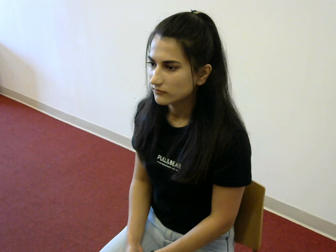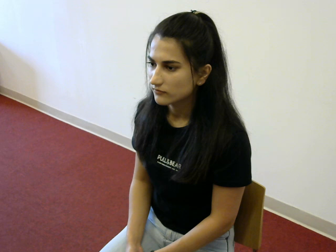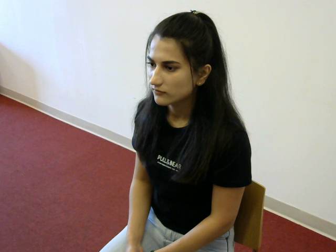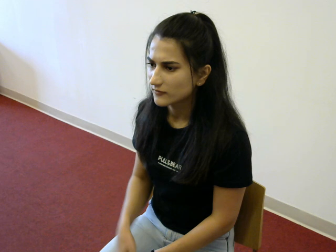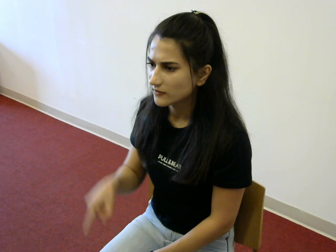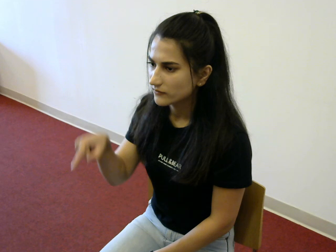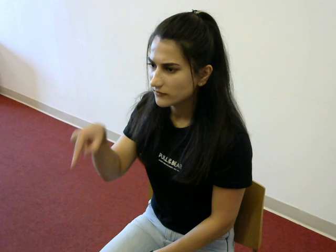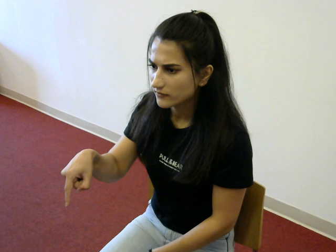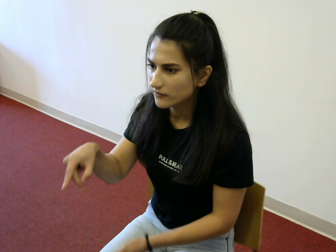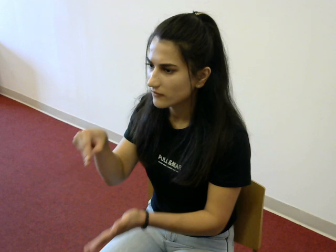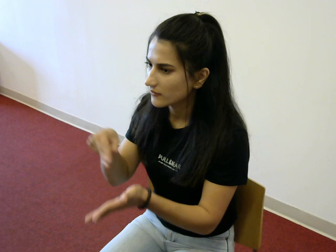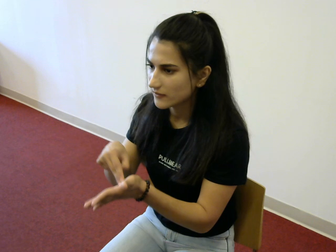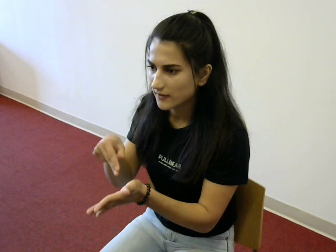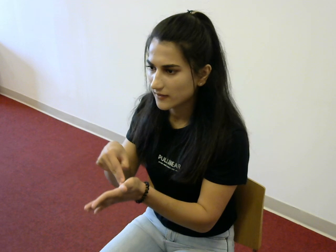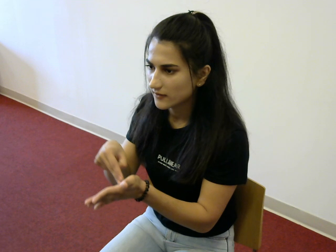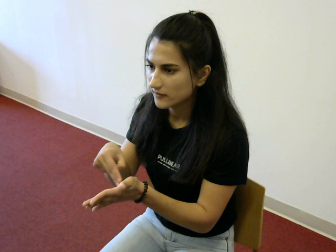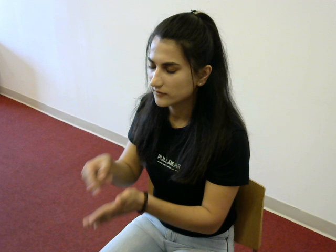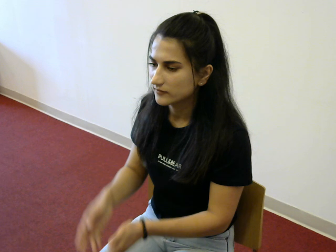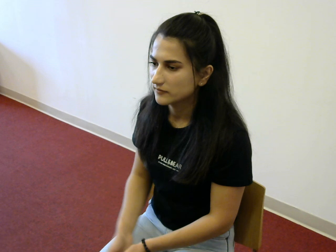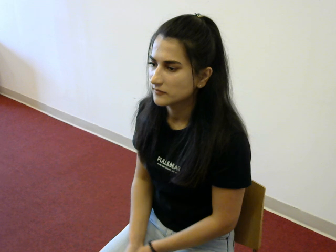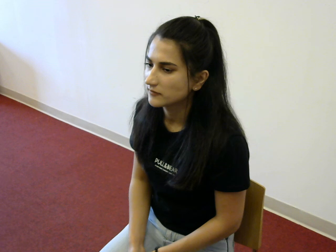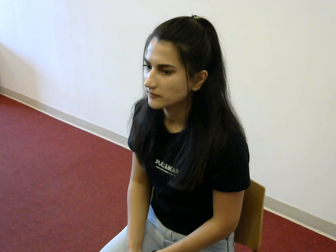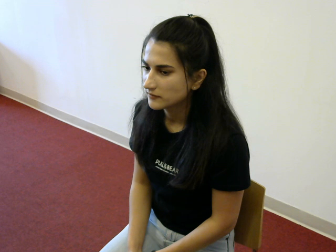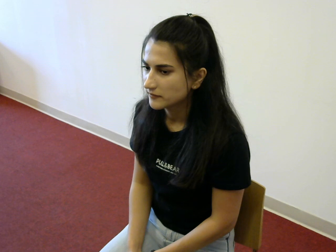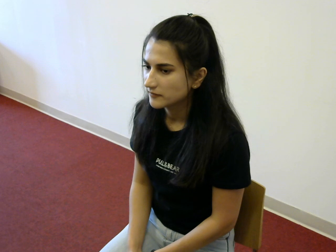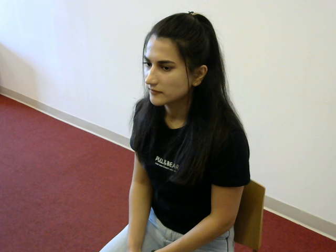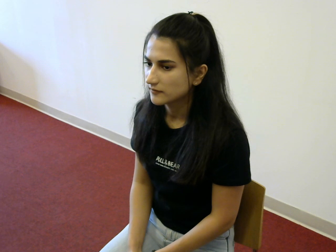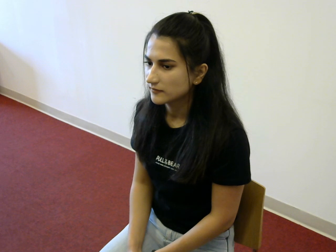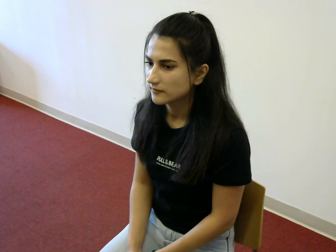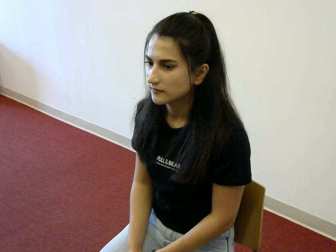Bu neçəyədir?